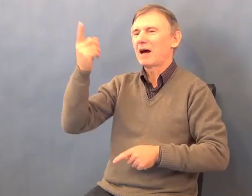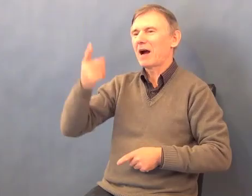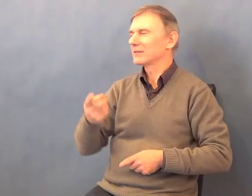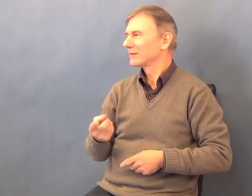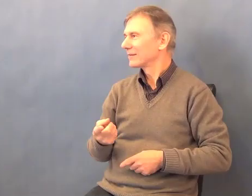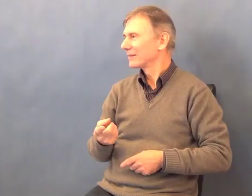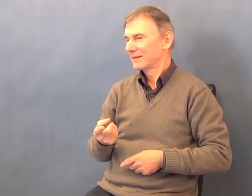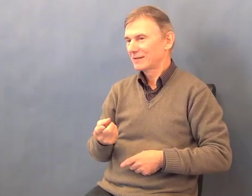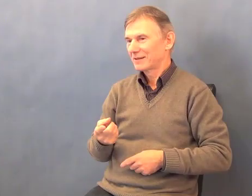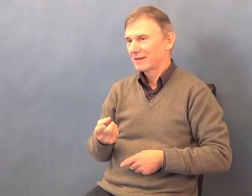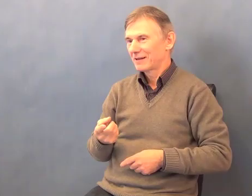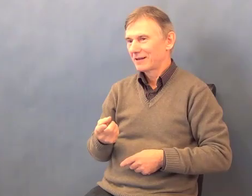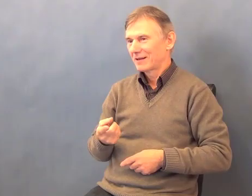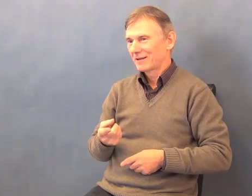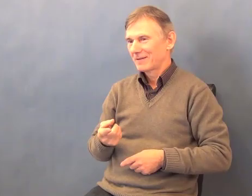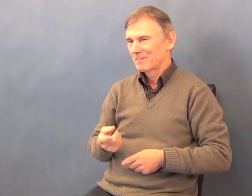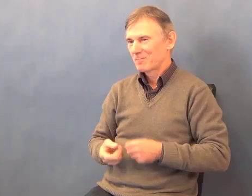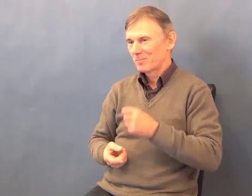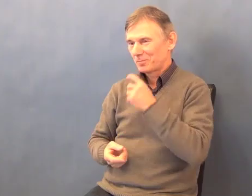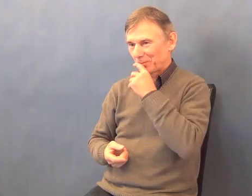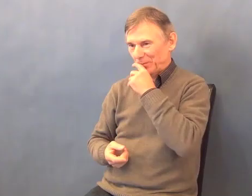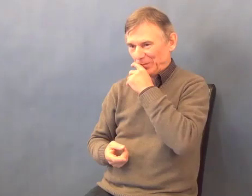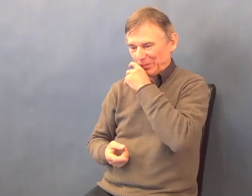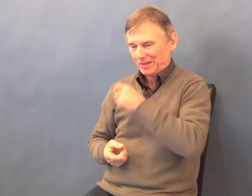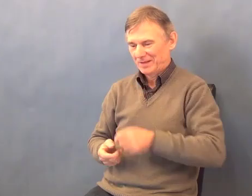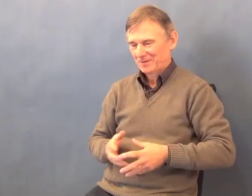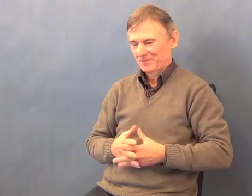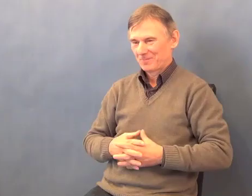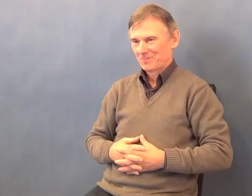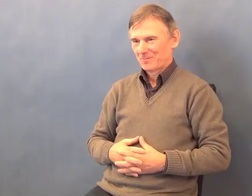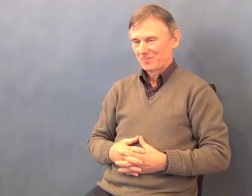To im się nie wolno opalać.